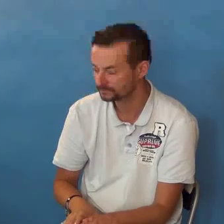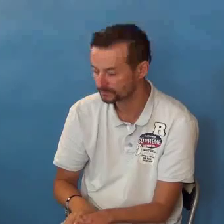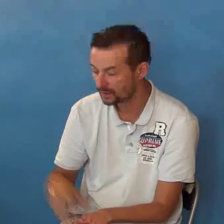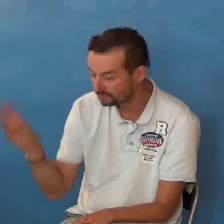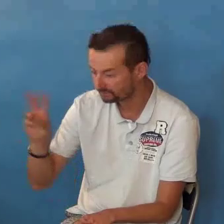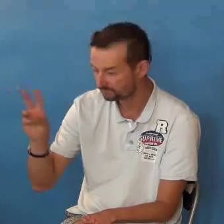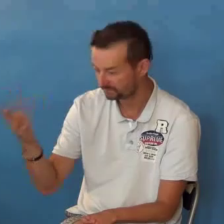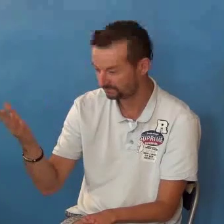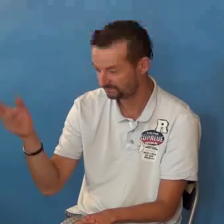A wtorek?